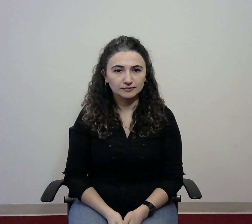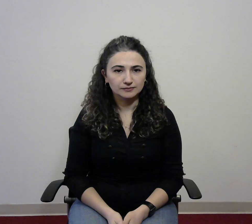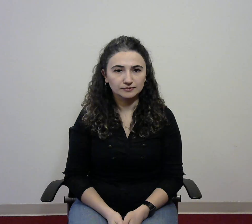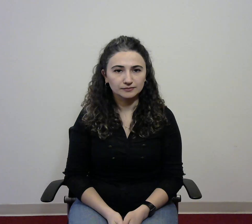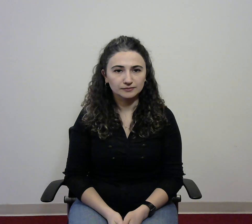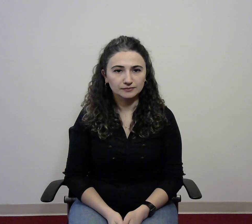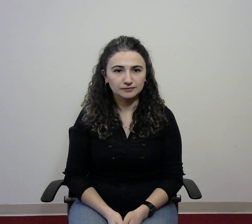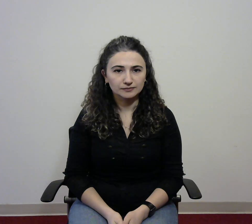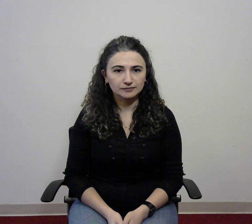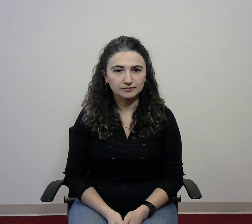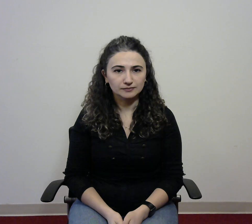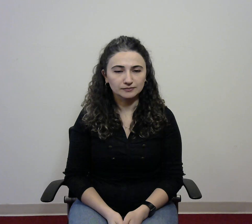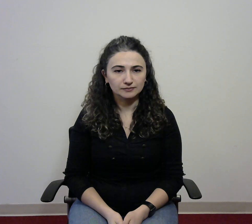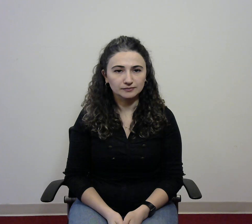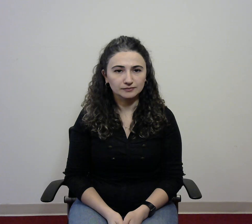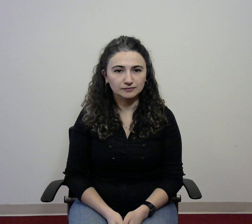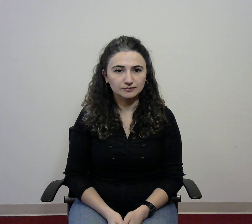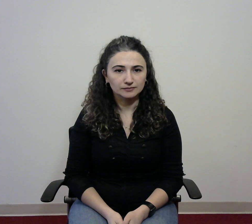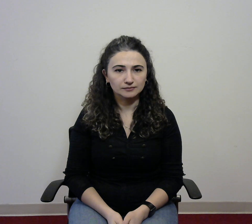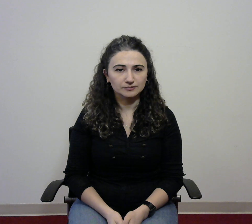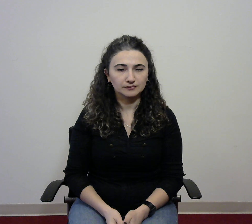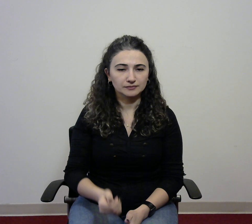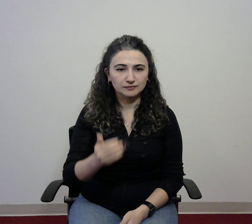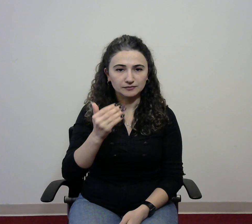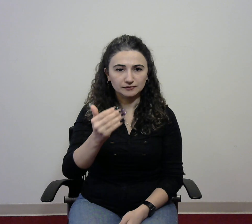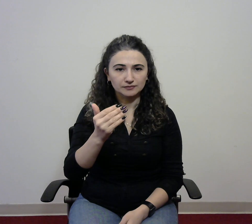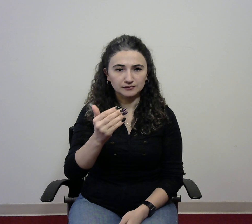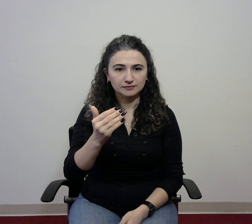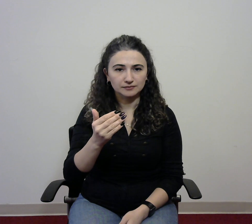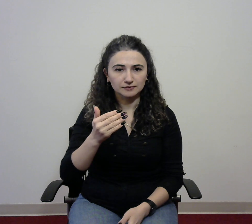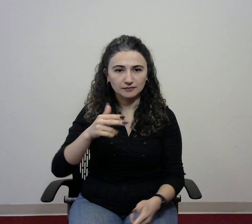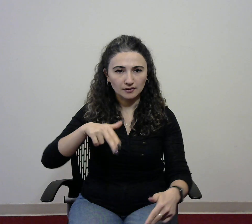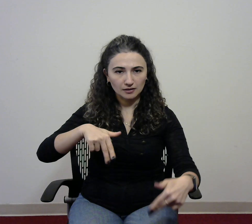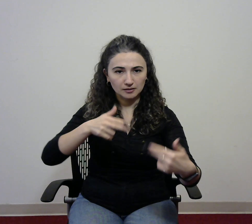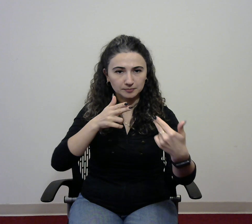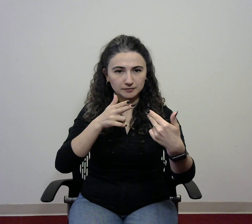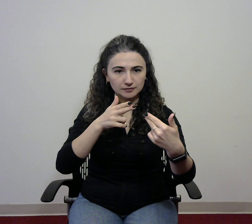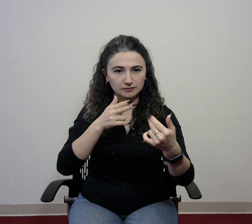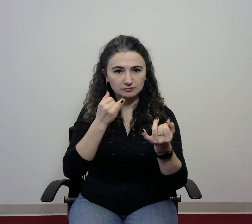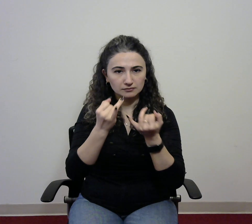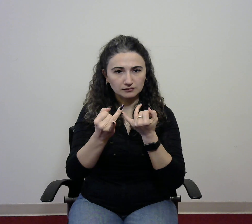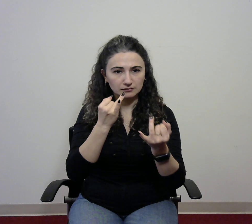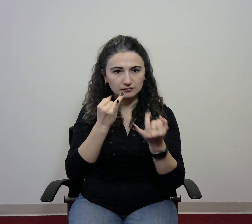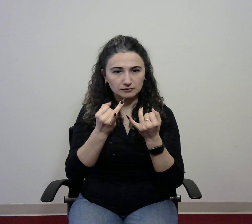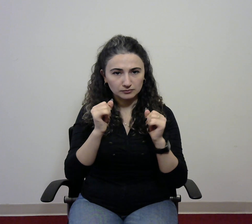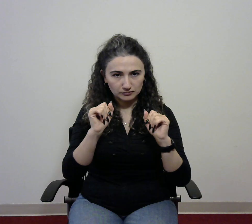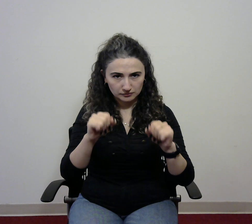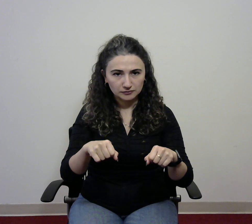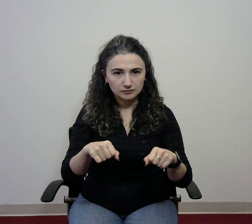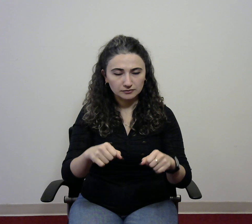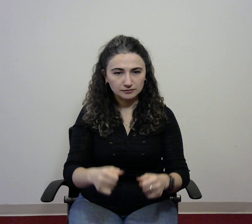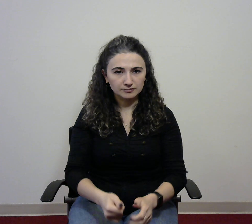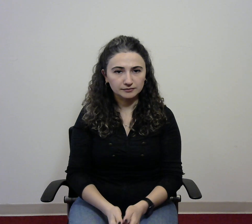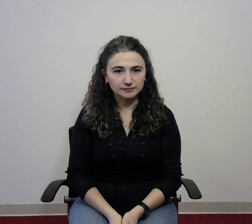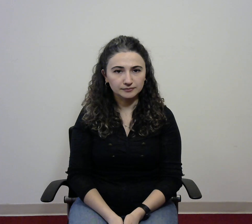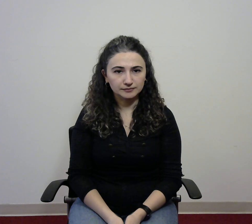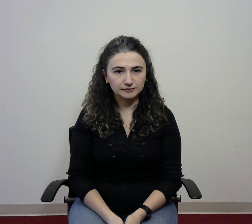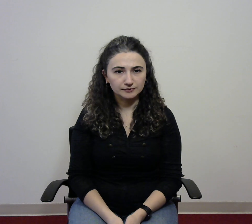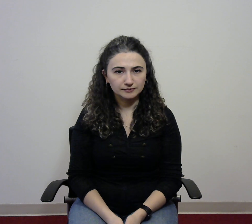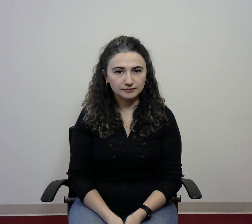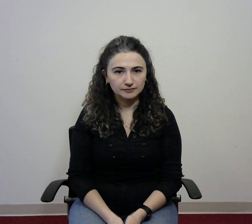Sizinlə görüntülü danışmaq olar?